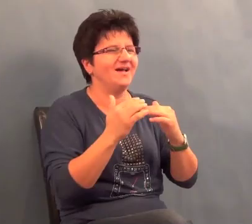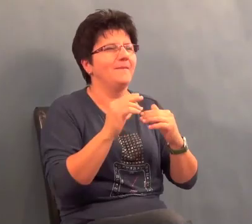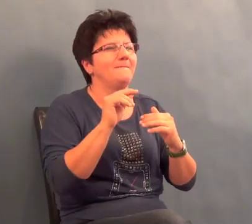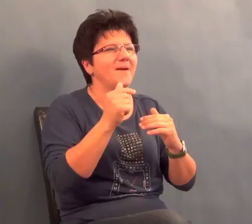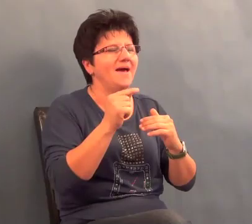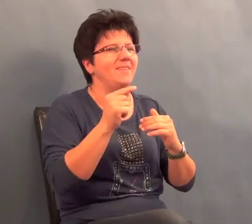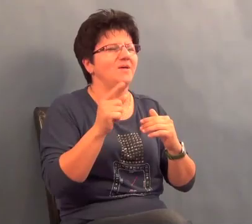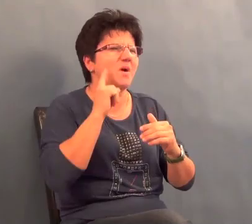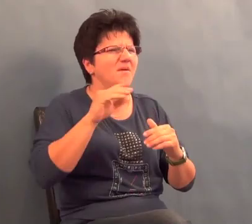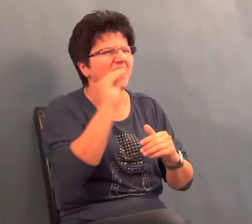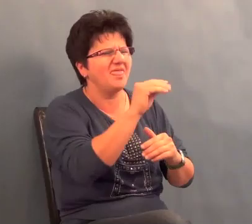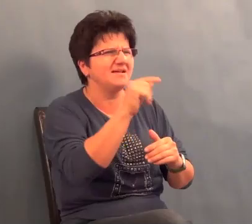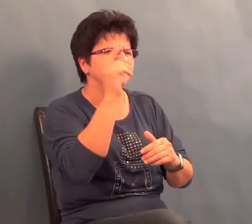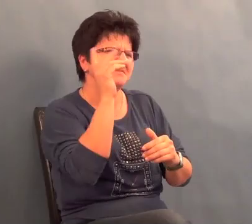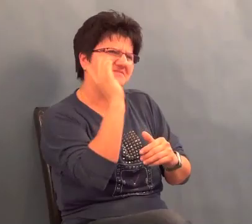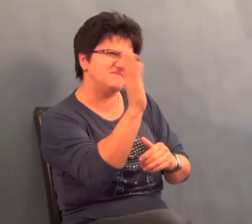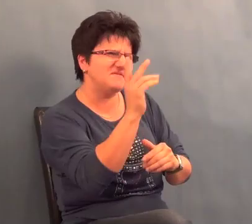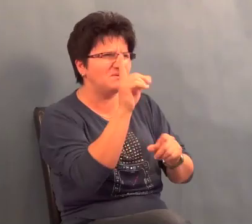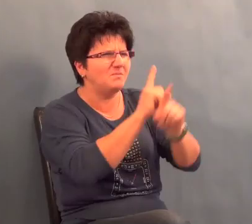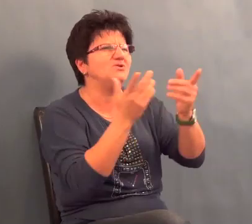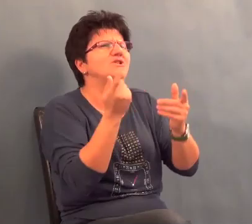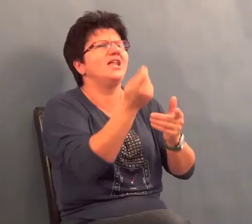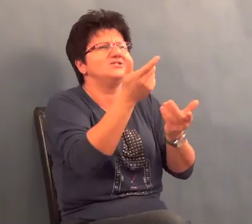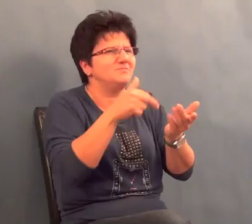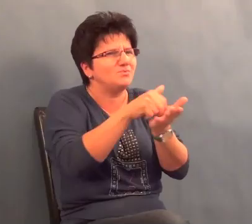Pan tłumaczy chłopakowi, którą drogą ma iść.